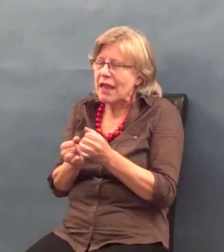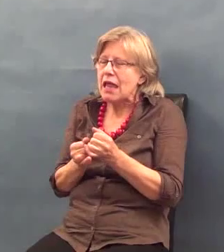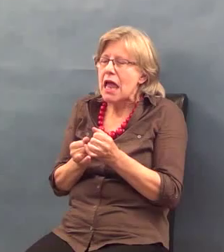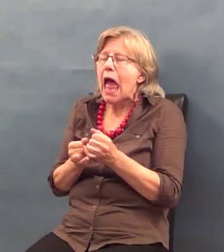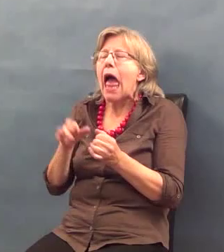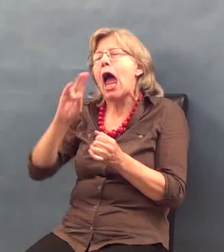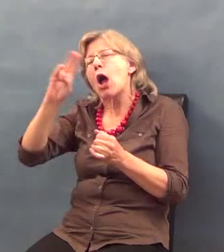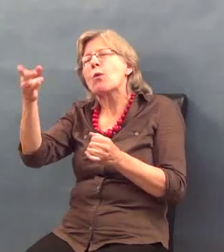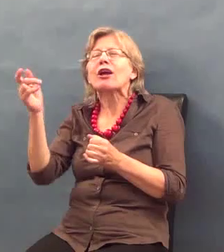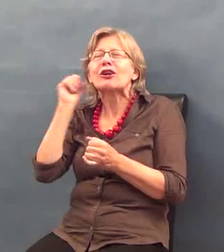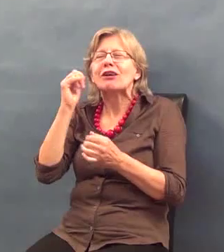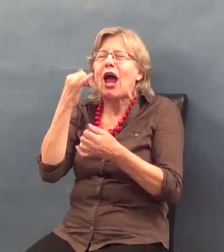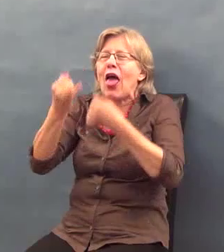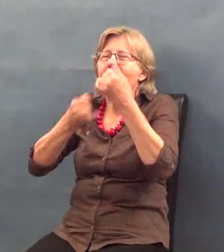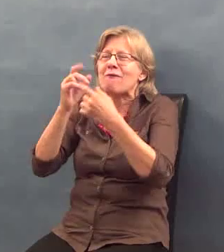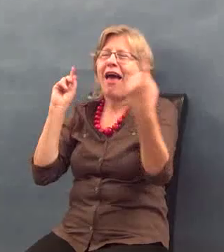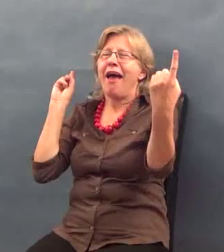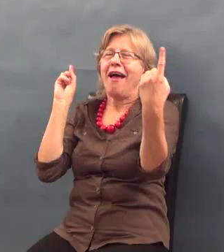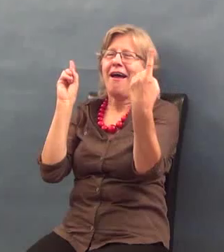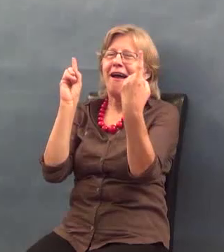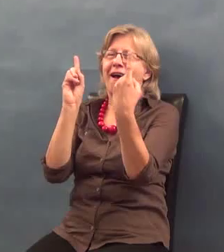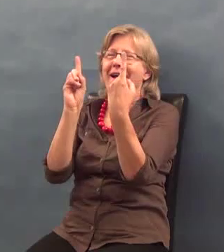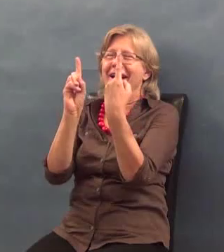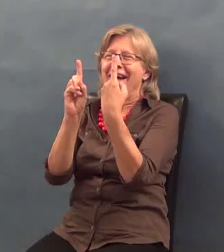Z drugiej strony jedzie na rowerze dziewczyna.